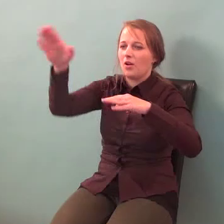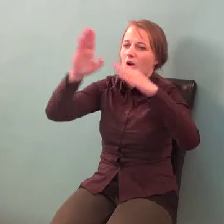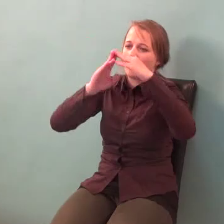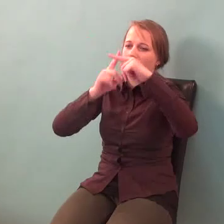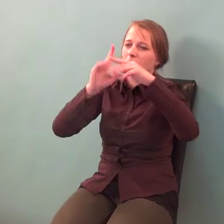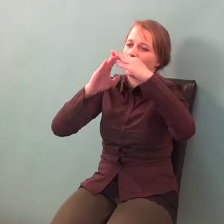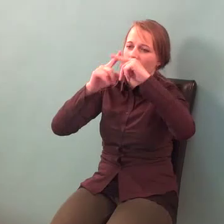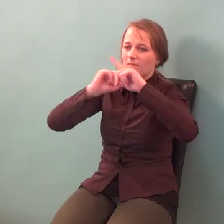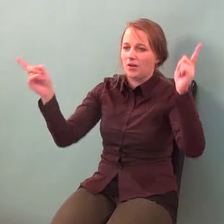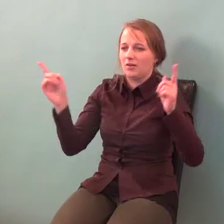Nie wolno wchodzić do kościoła.